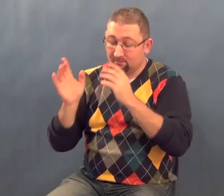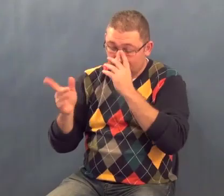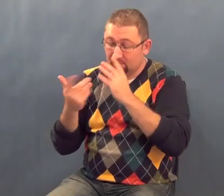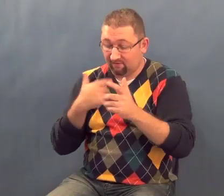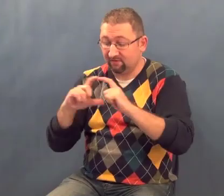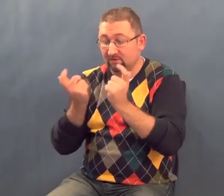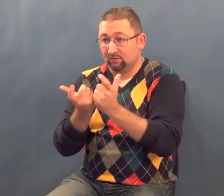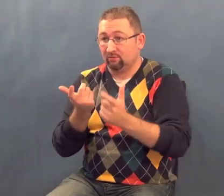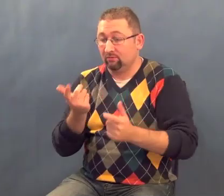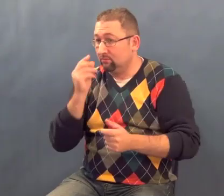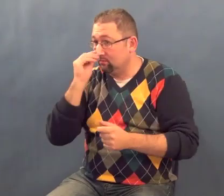No, całkowicie.